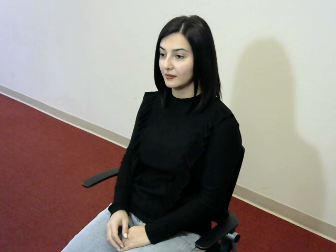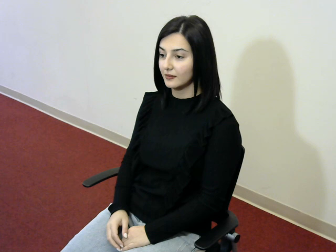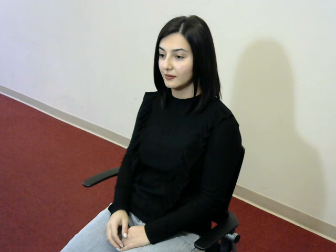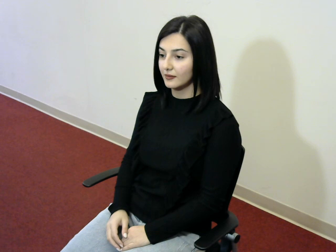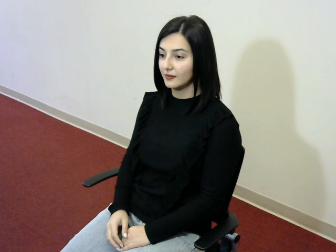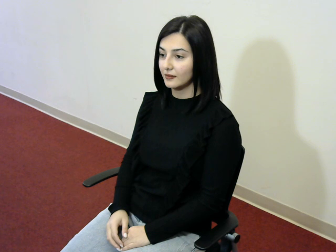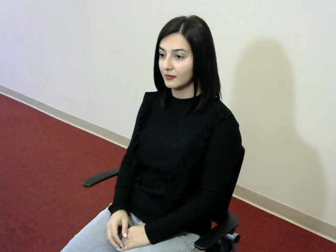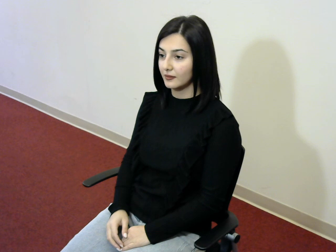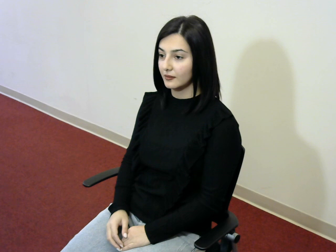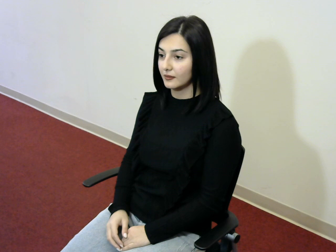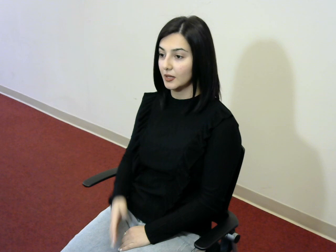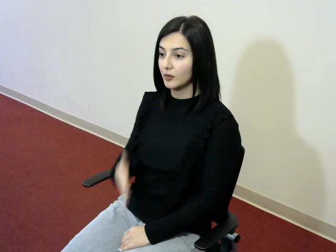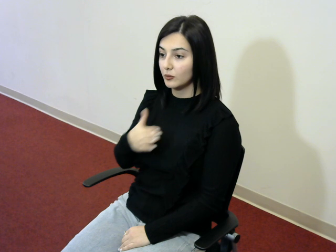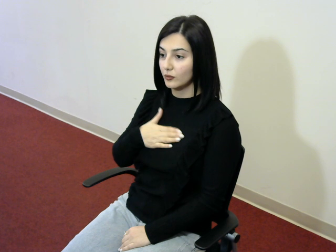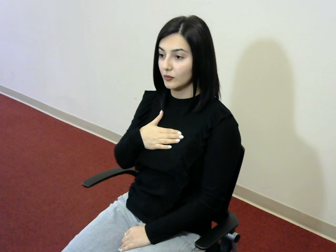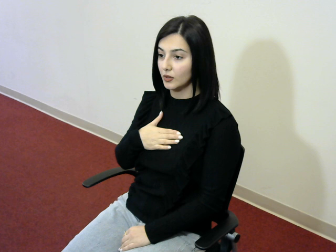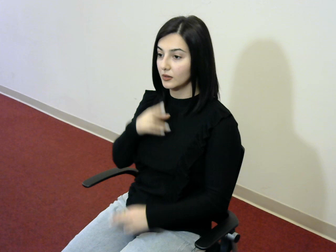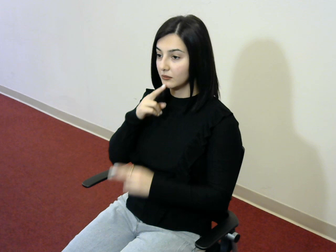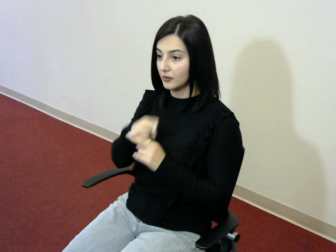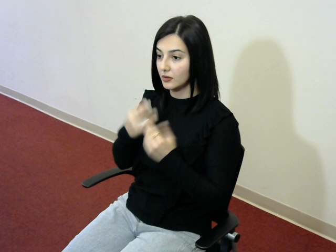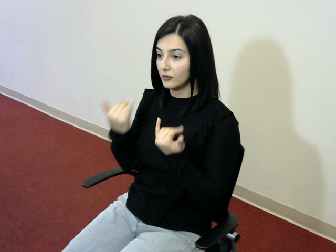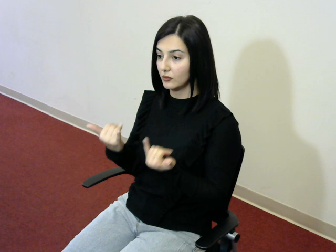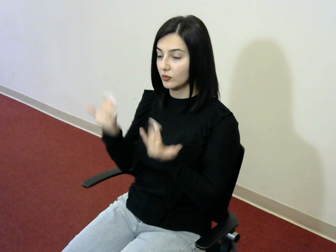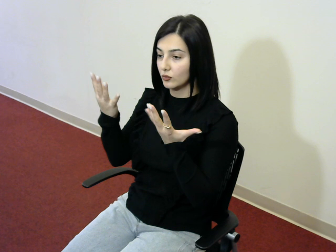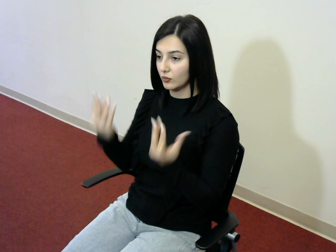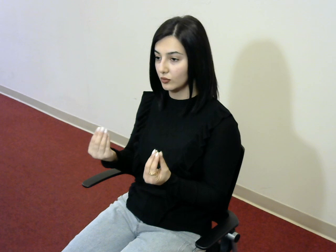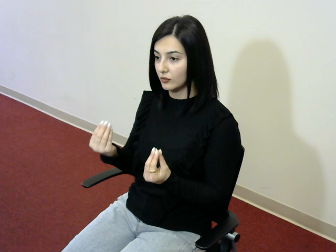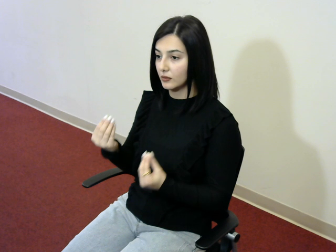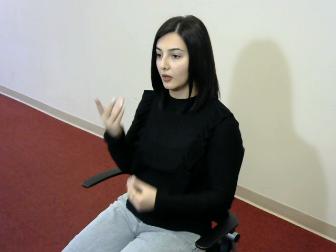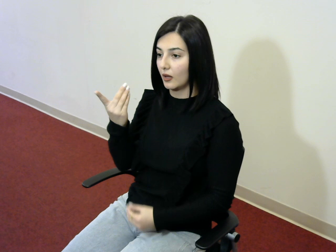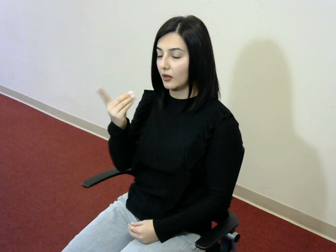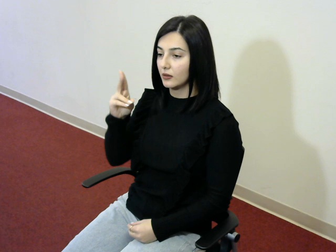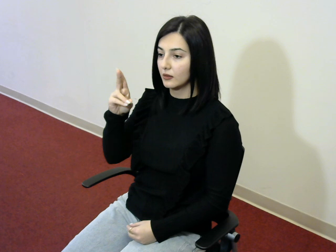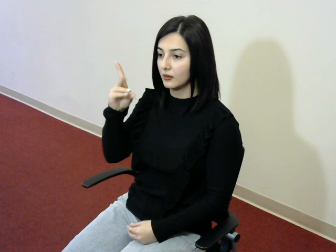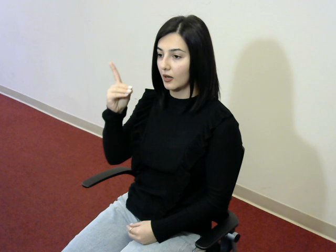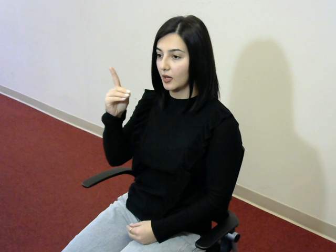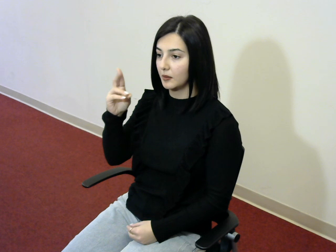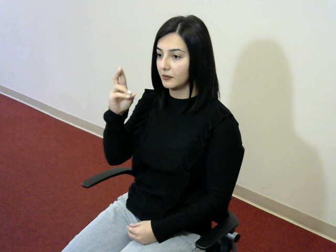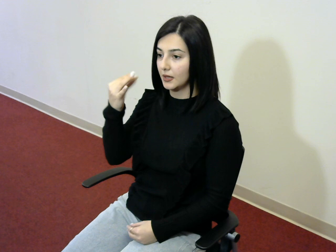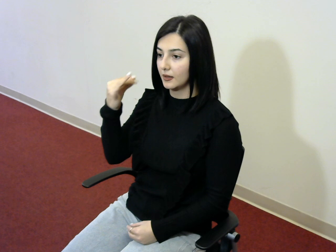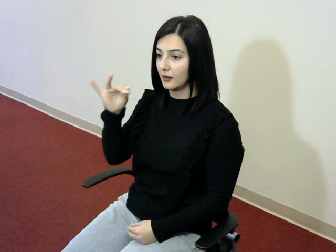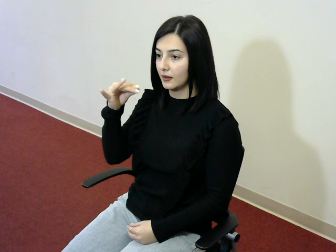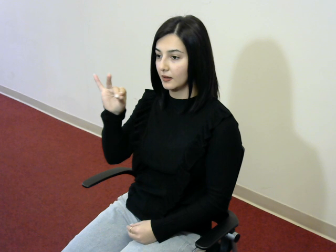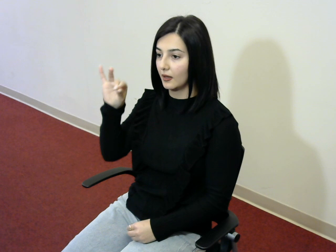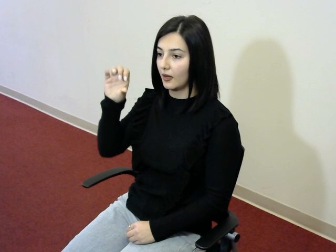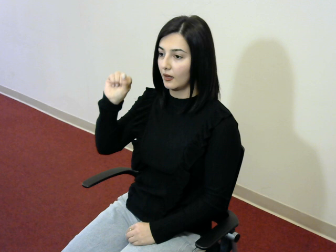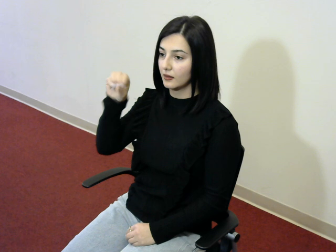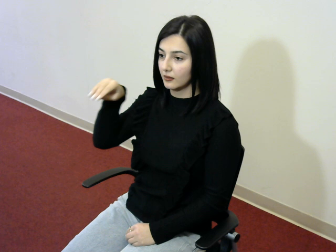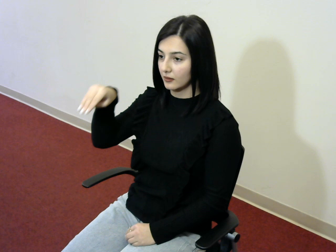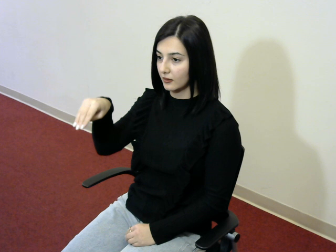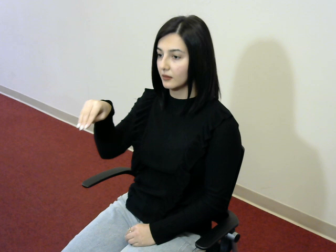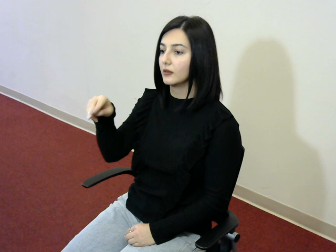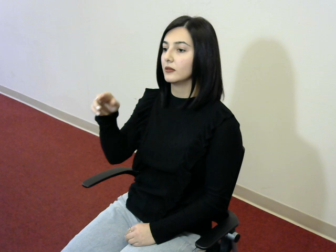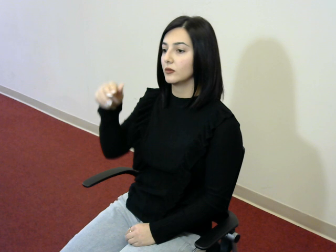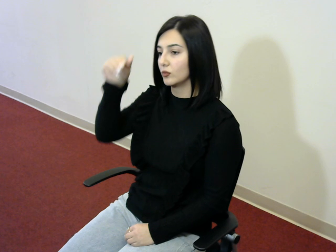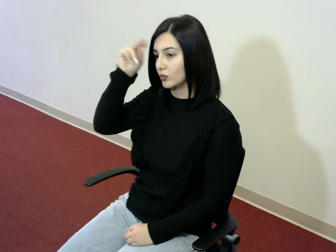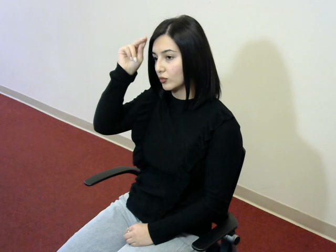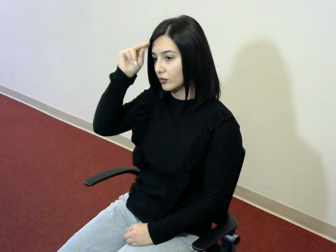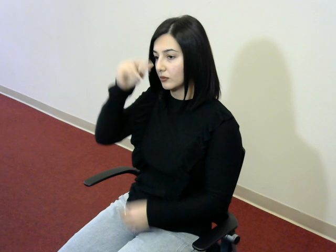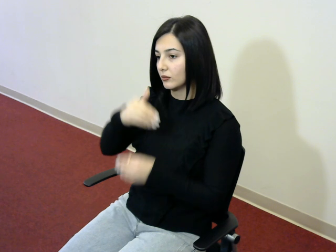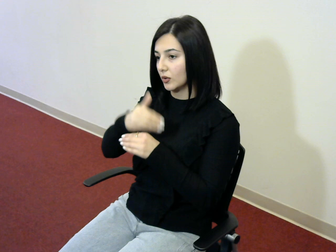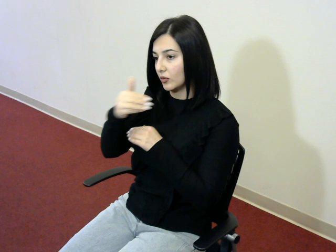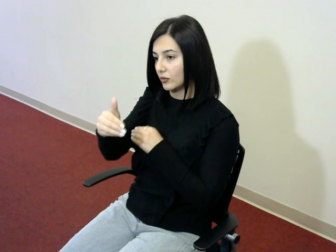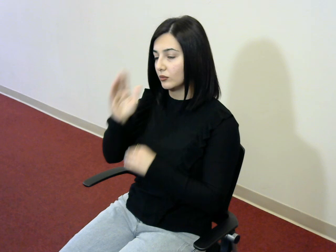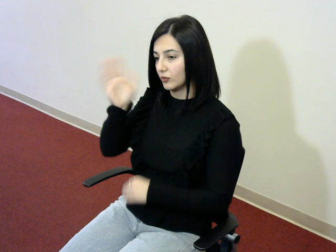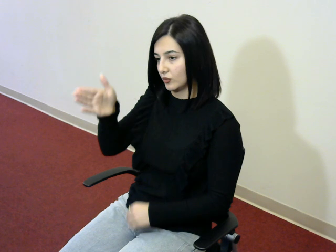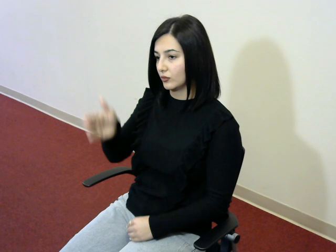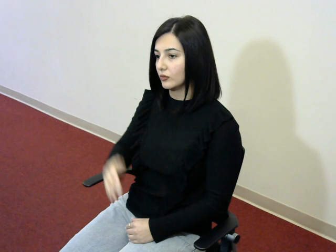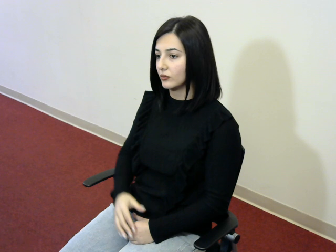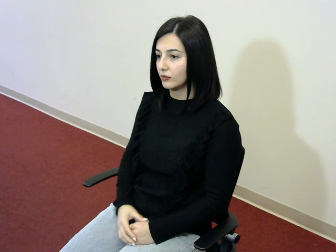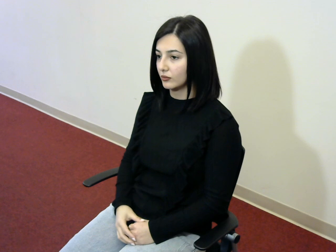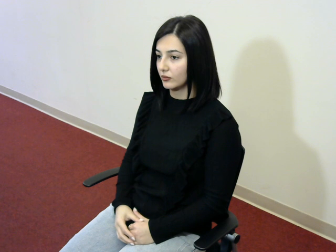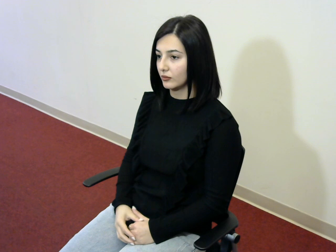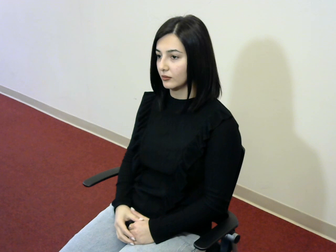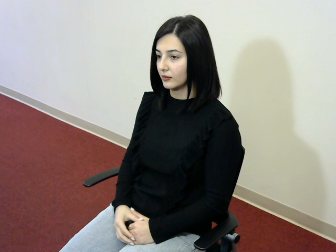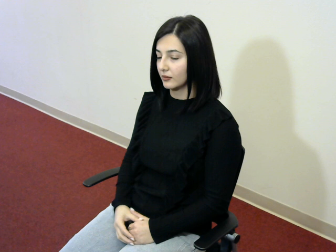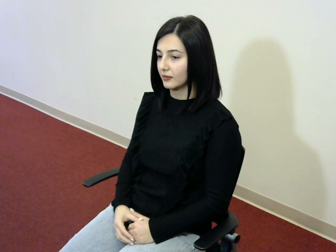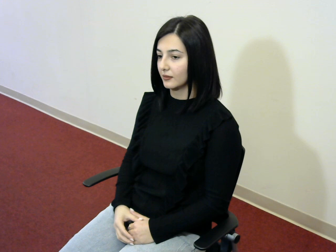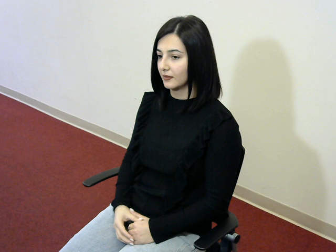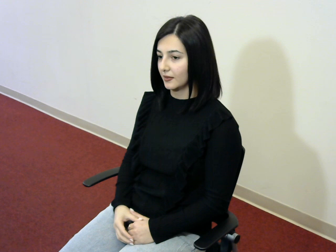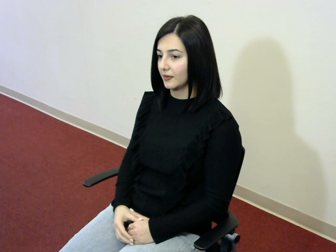Mənim bacım bu gün ədəbiyyat dərsinə gecikəcək